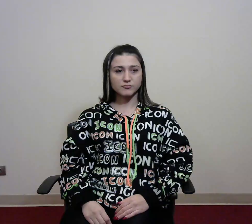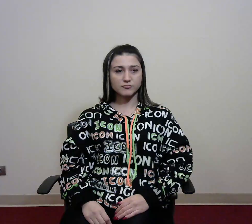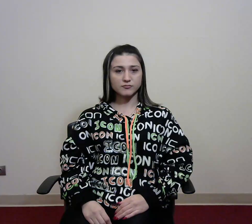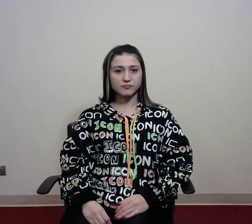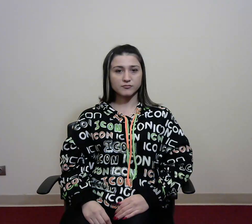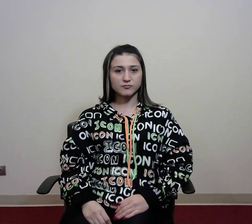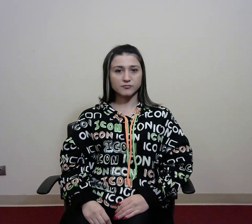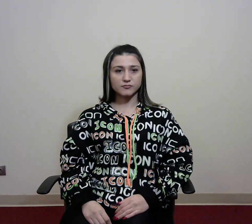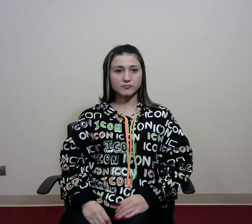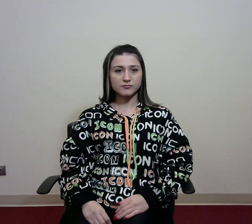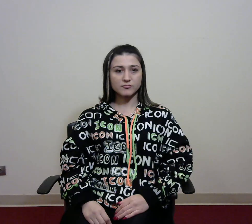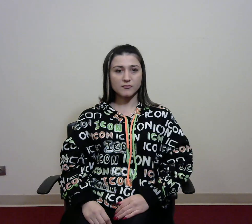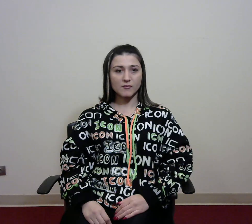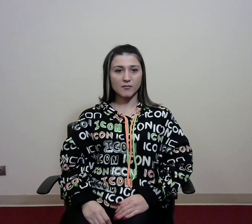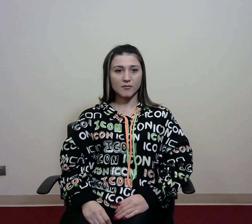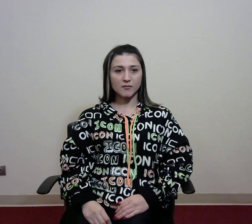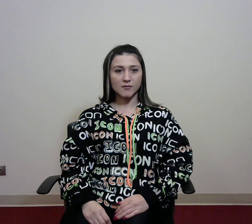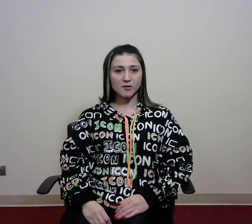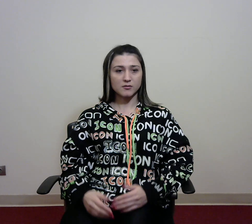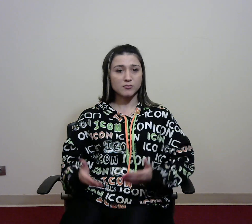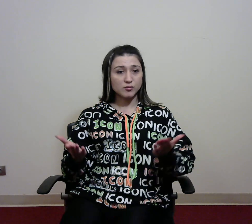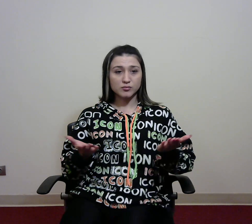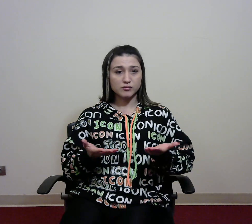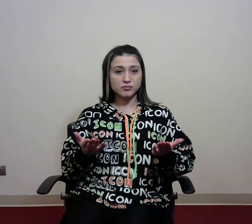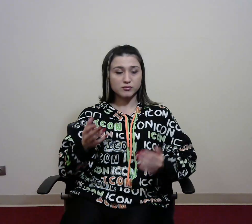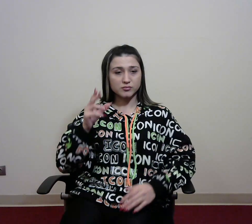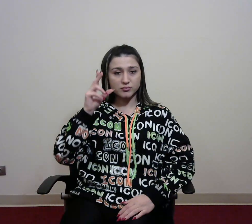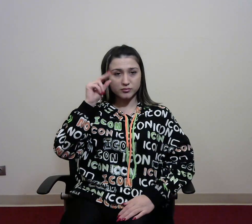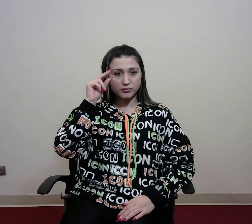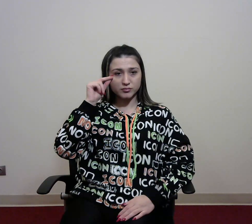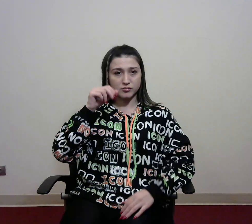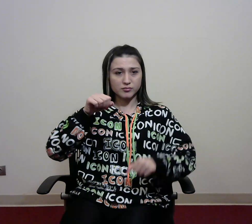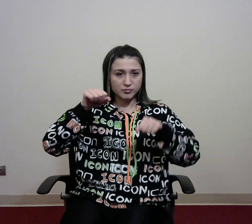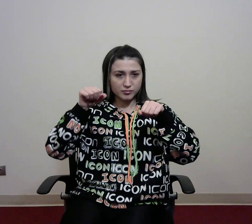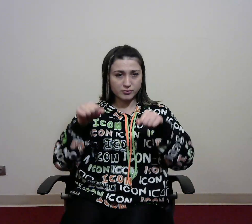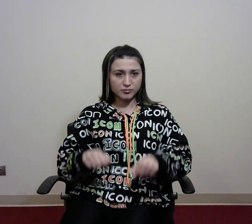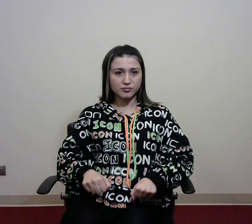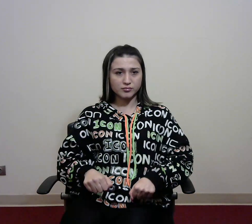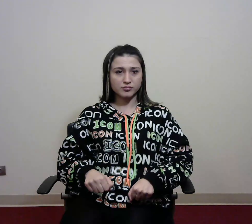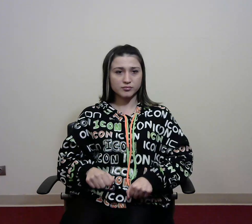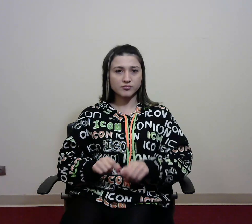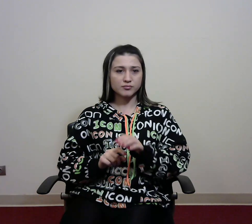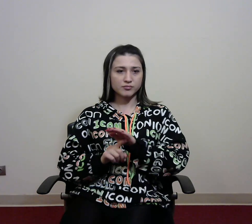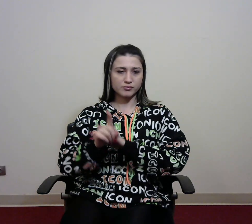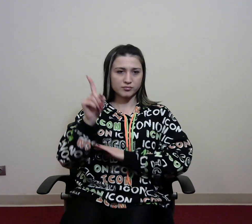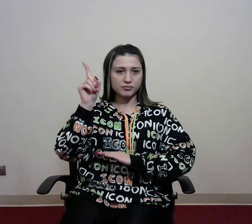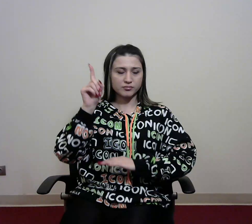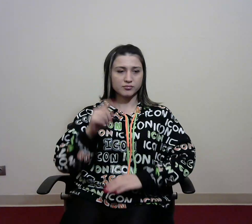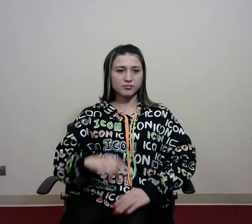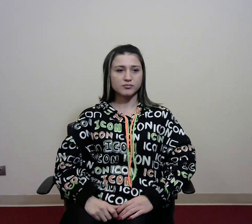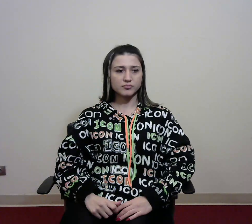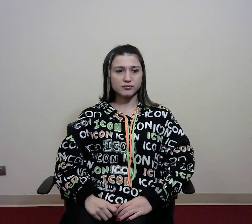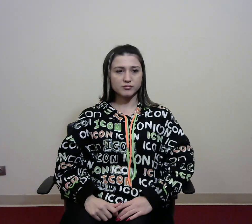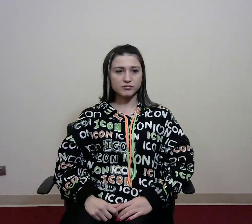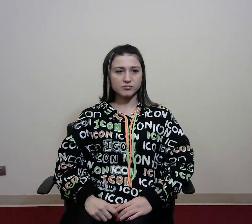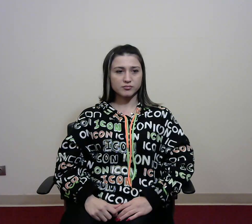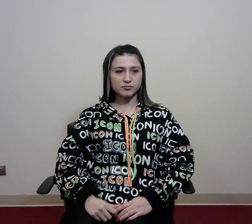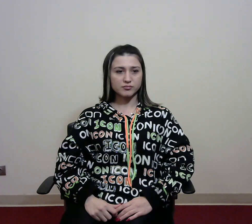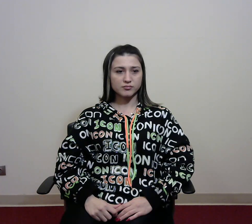Hansı tarixdən hüququm başlayır?